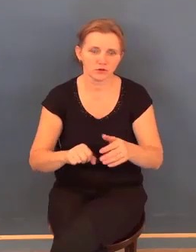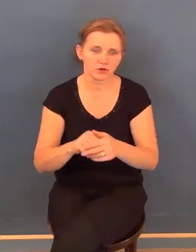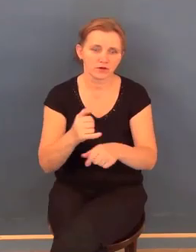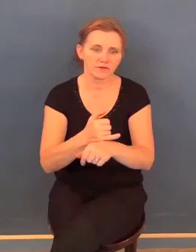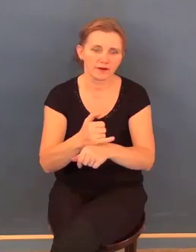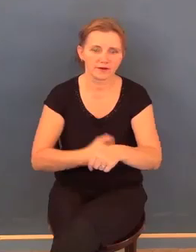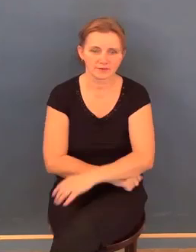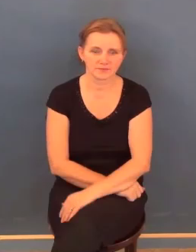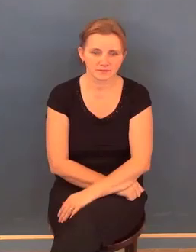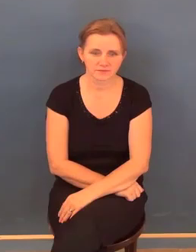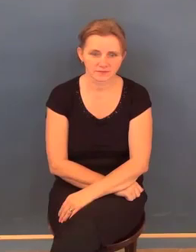Pójdziemy do kawiarni.